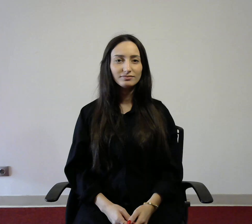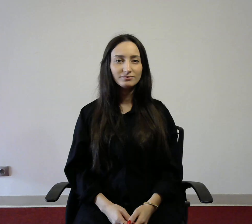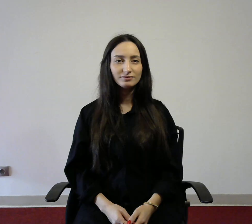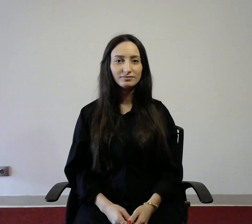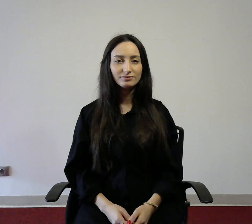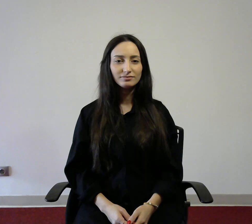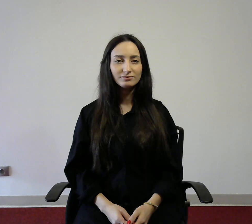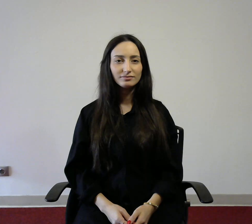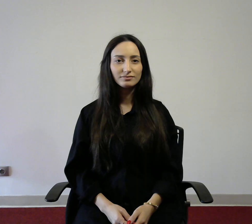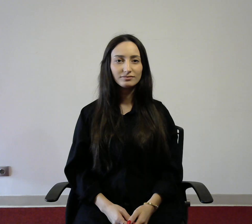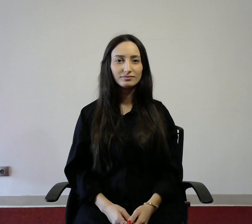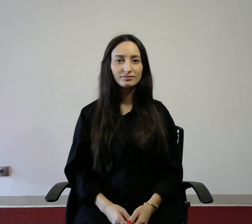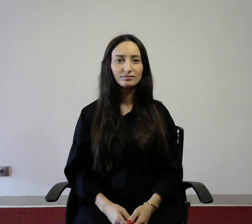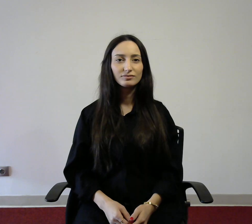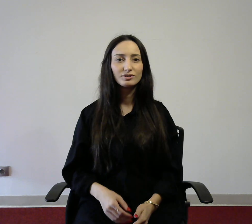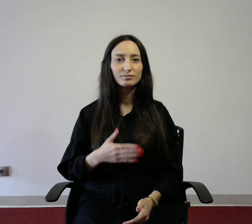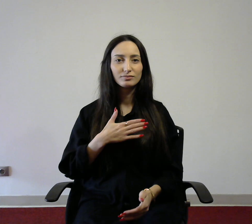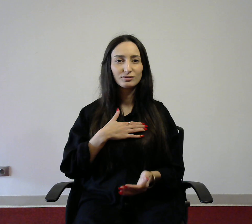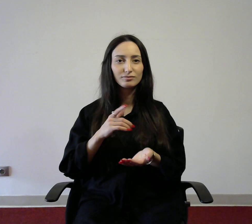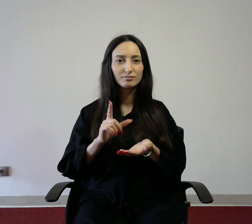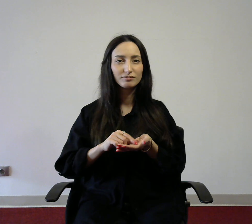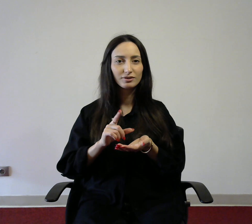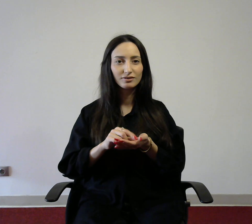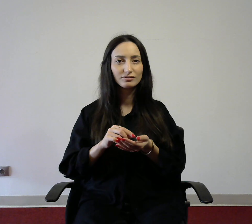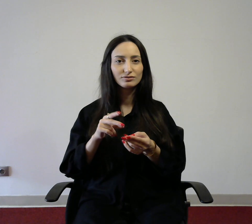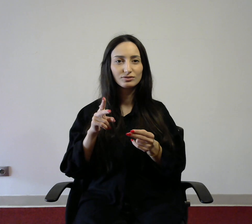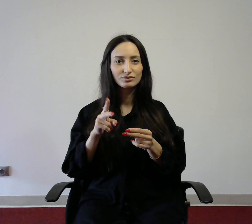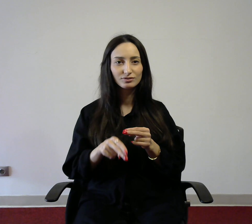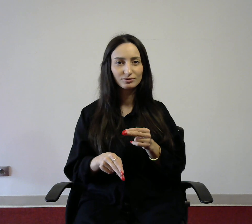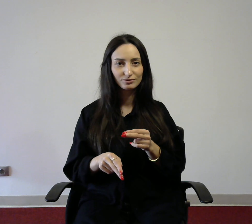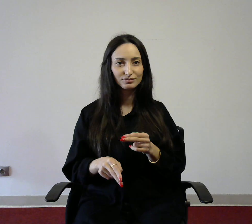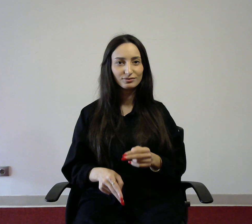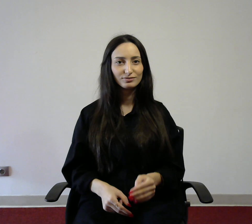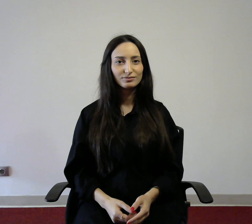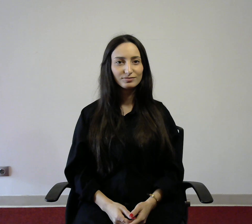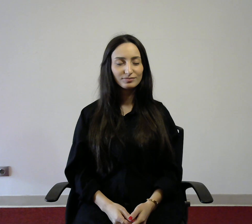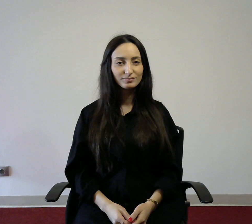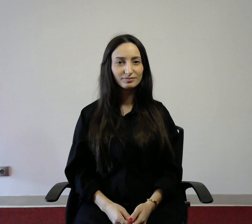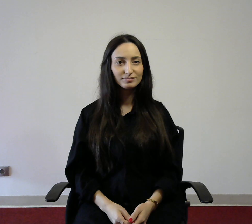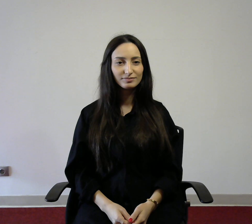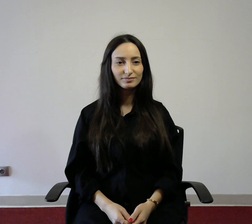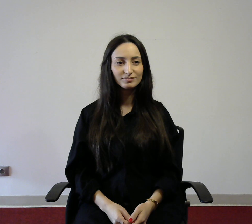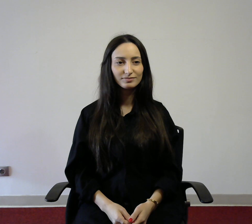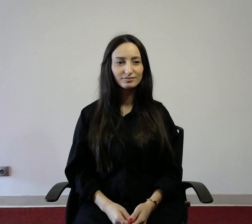Mənim pensiyamı kəsiblər